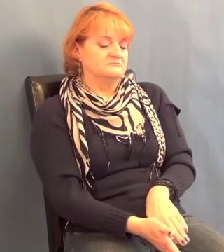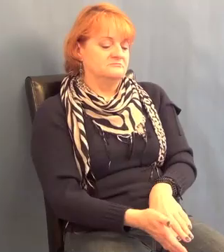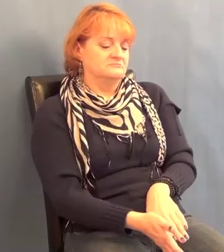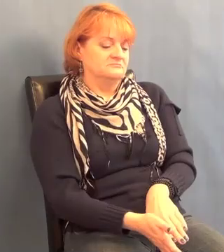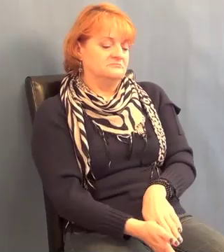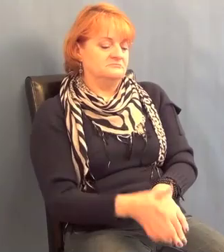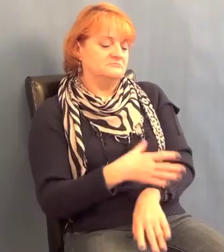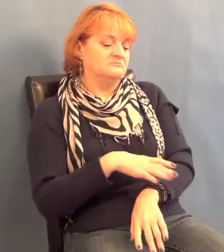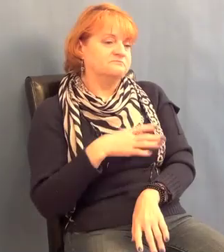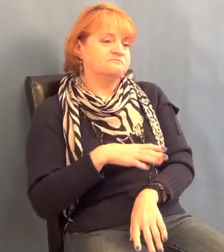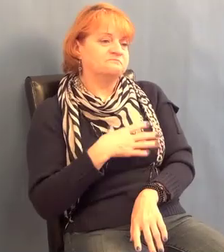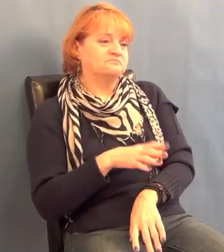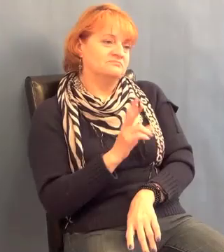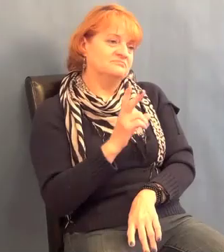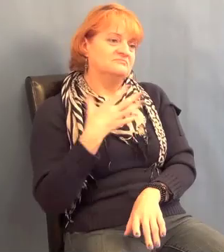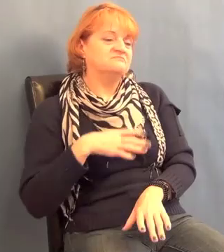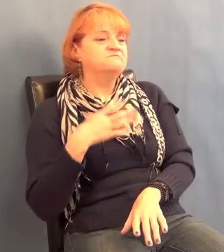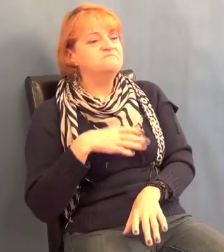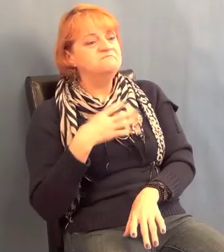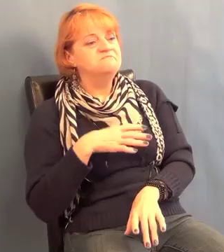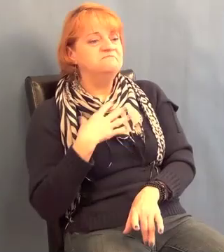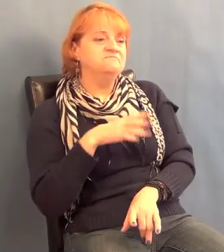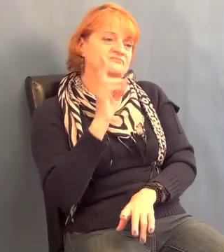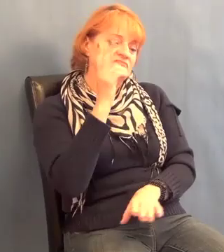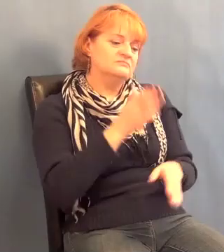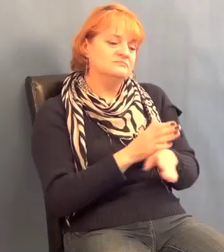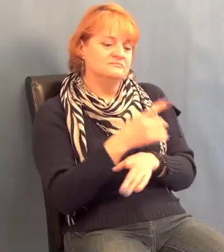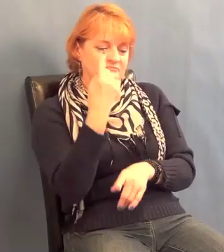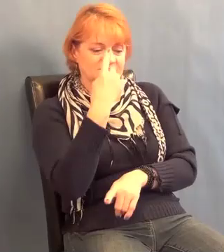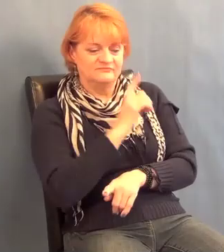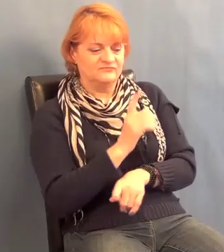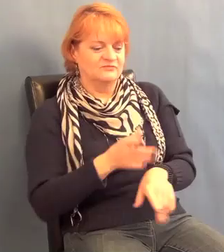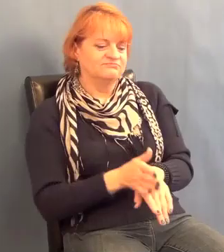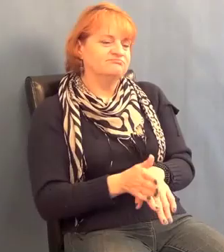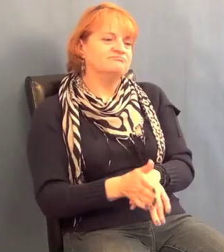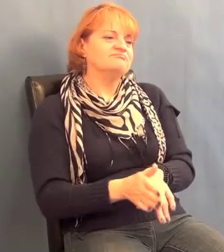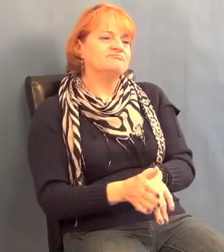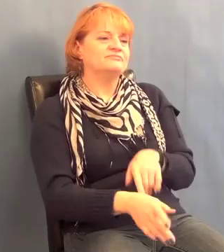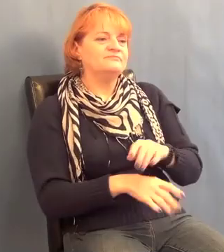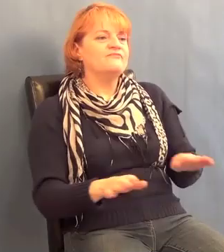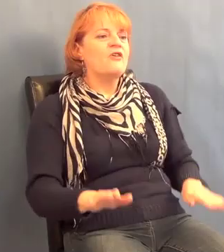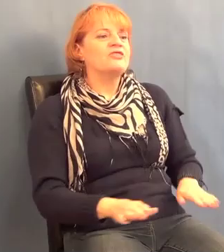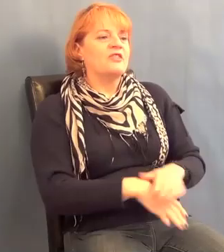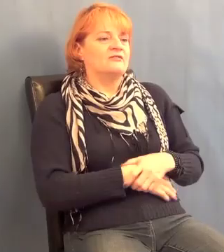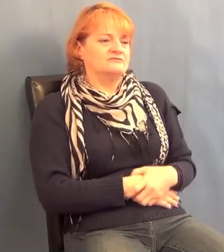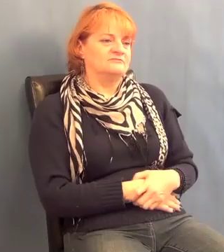Kogoś to nie interesuje, że jest zakaz piłowania, i tak piłują.